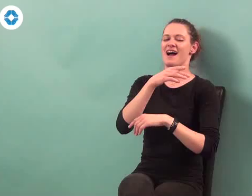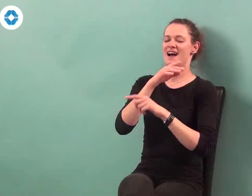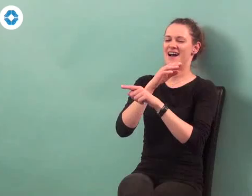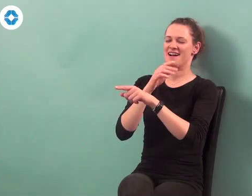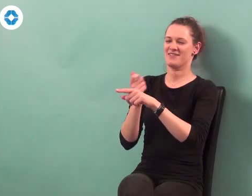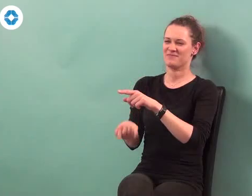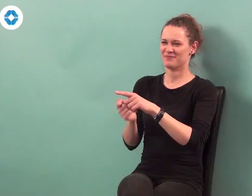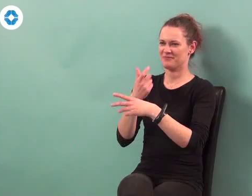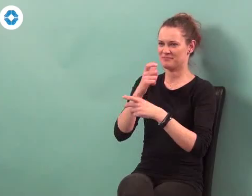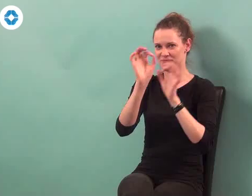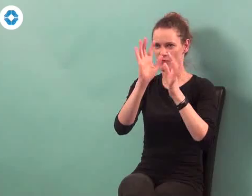A Charlie nic nie robi, skończył naprawę.